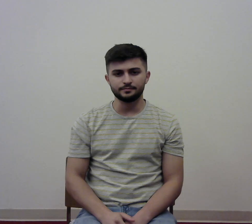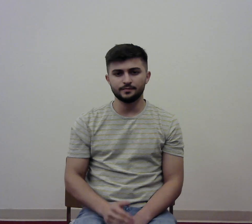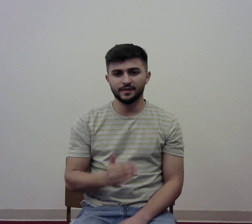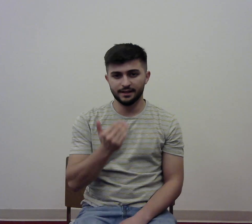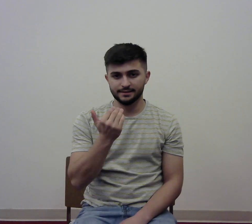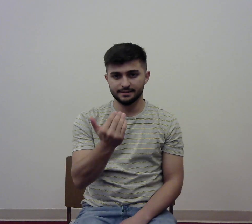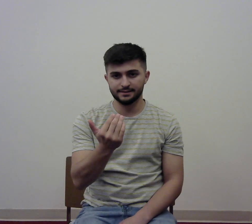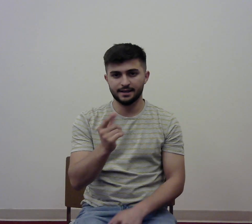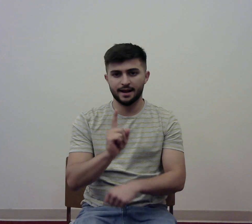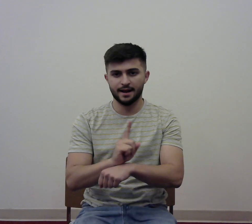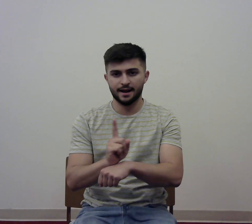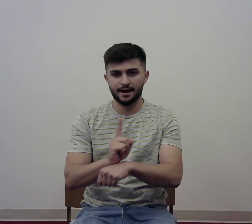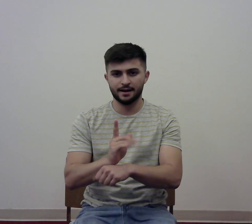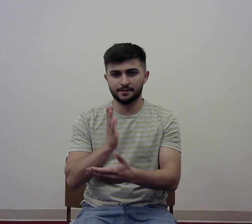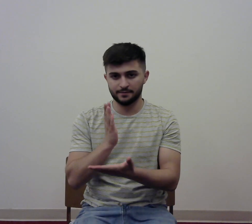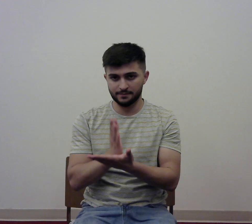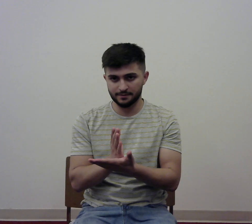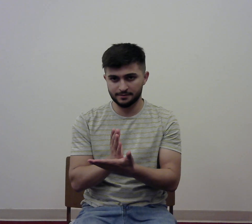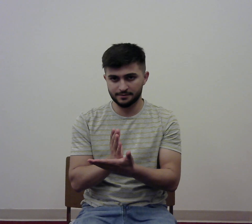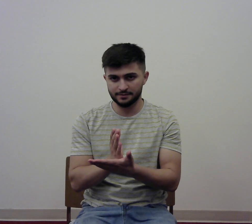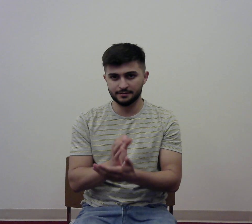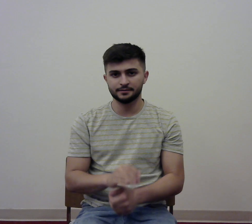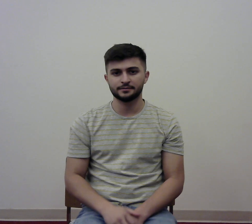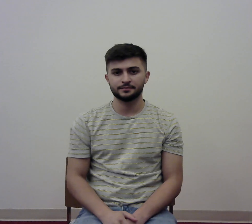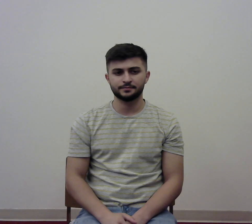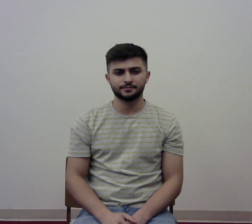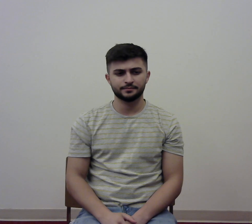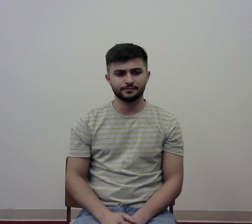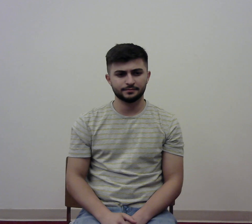Sizdə qələm varmı?